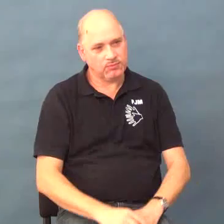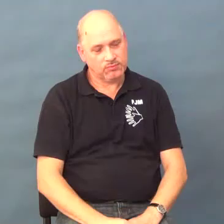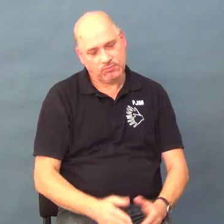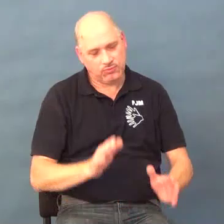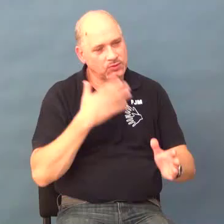Nie ma problemu.